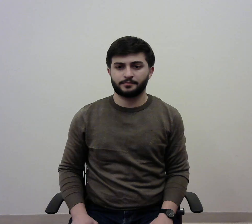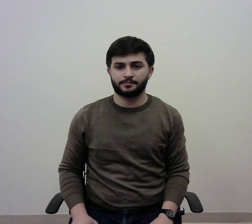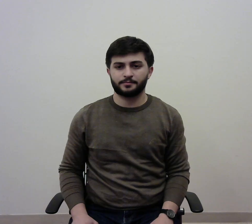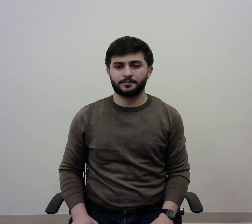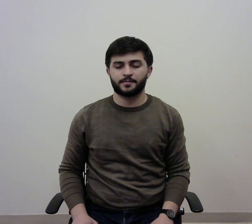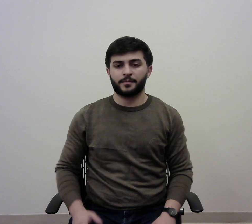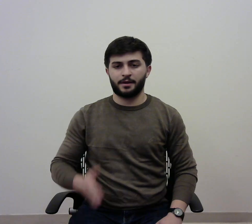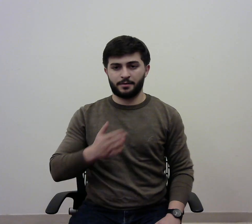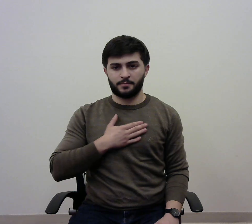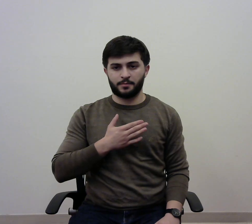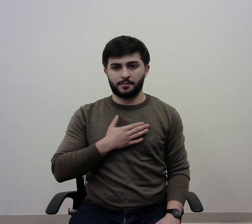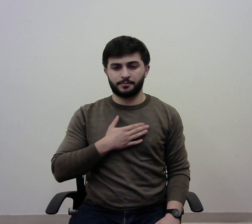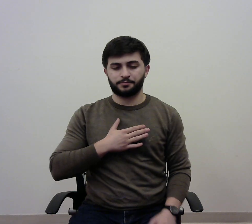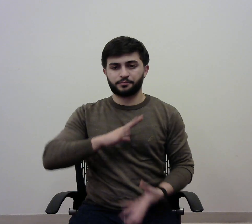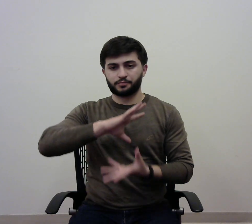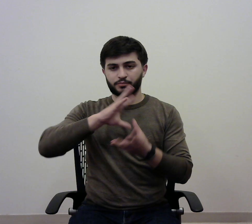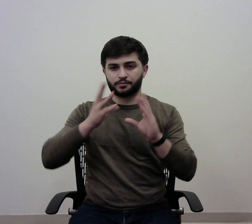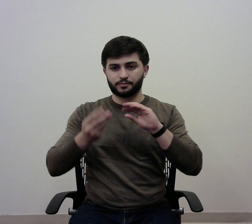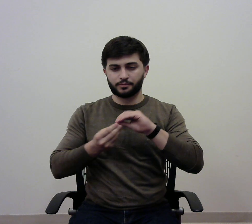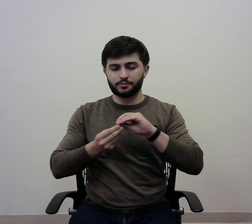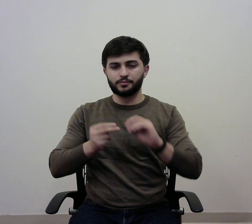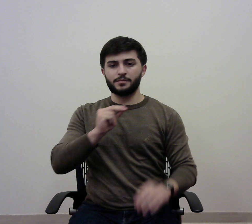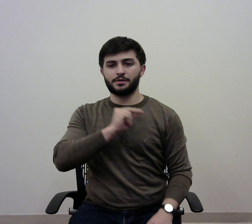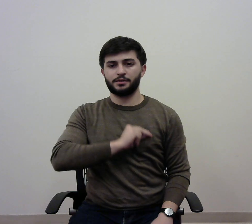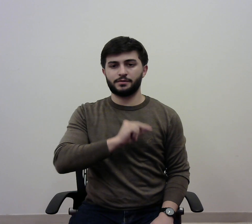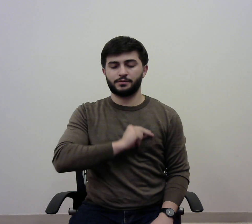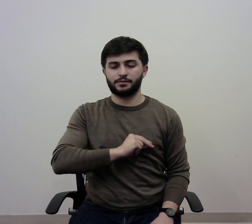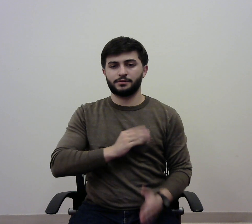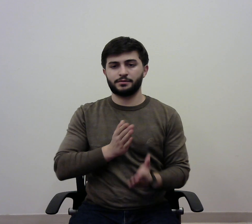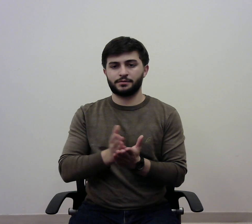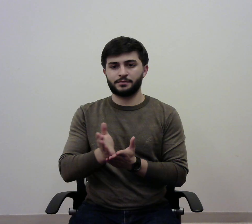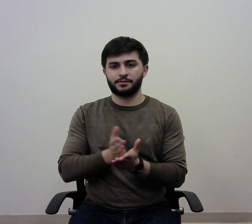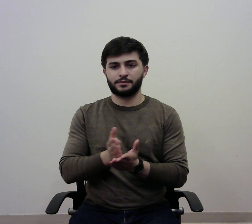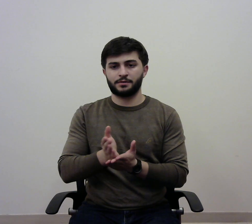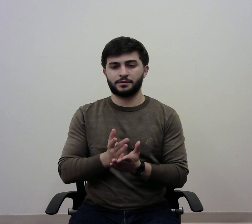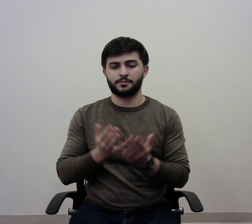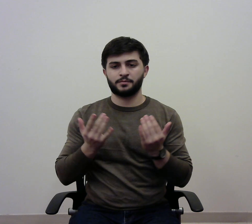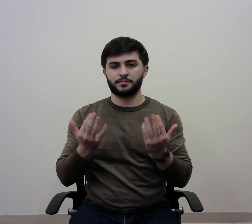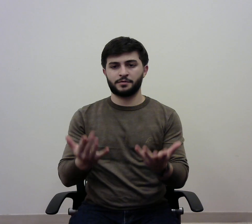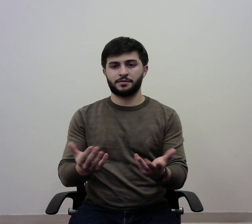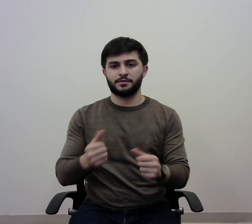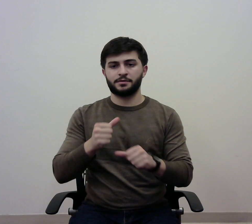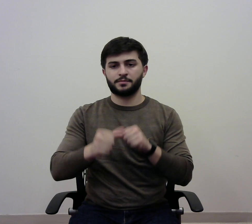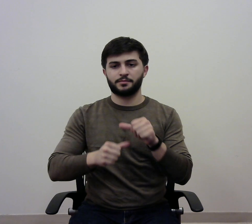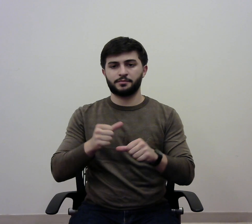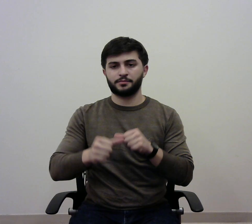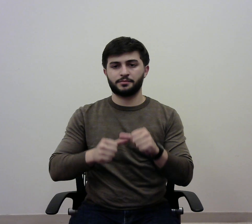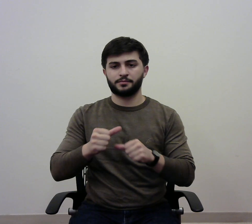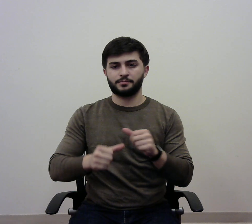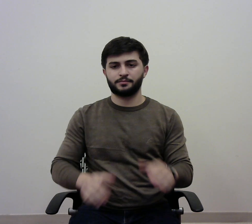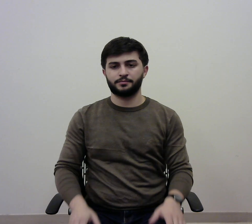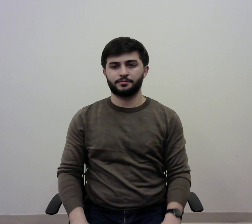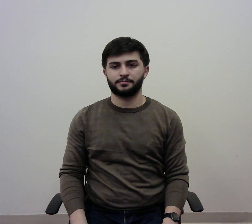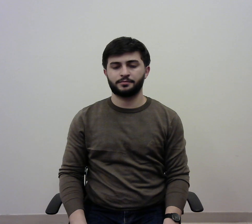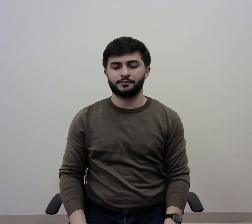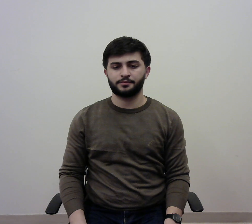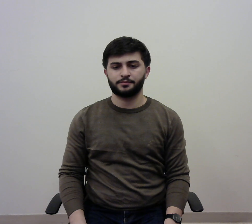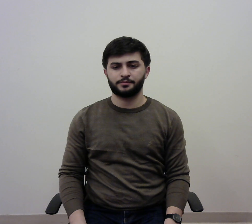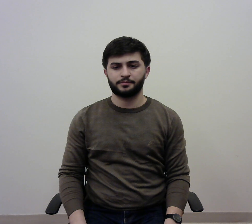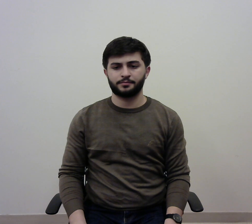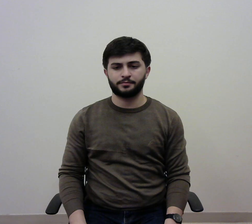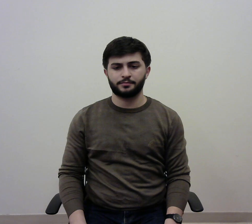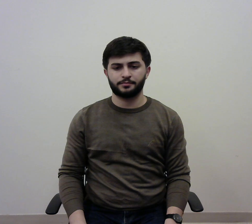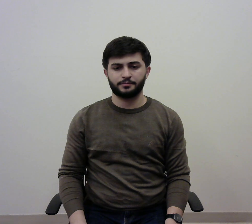Mənim ümumi iş stajım neçə ildir?